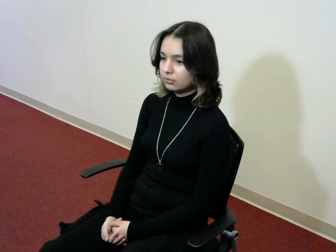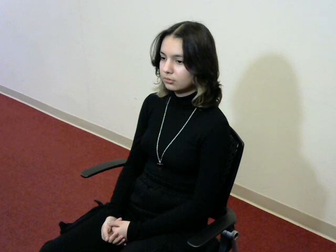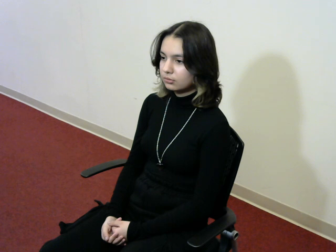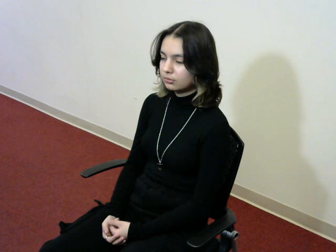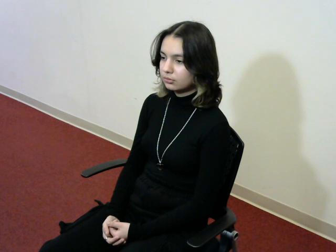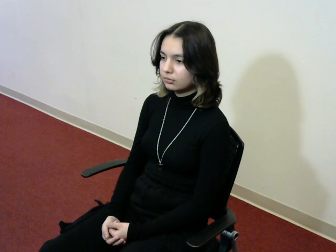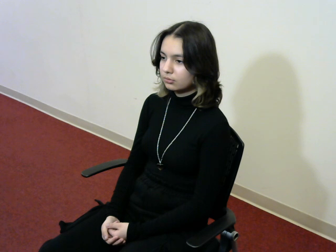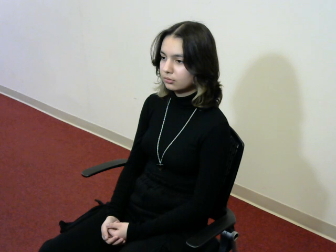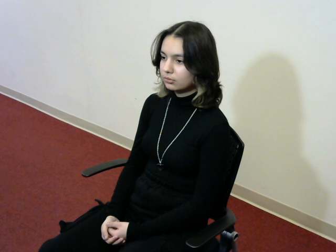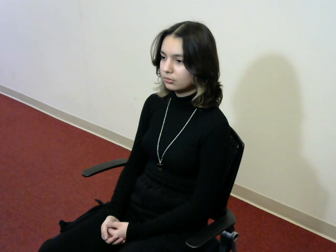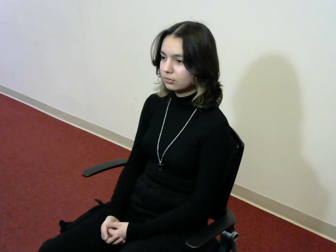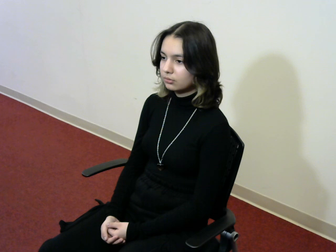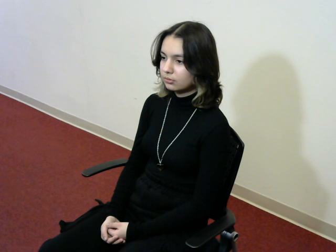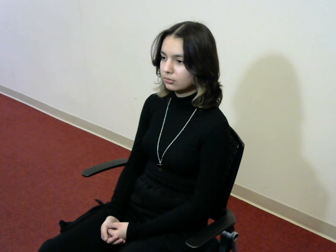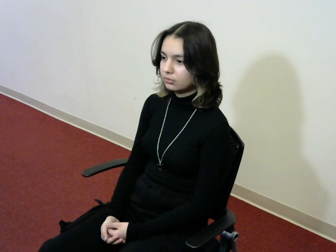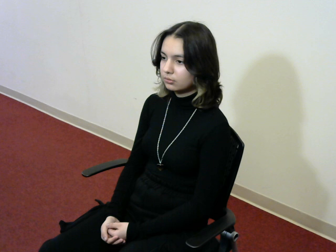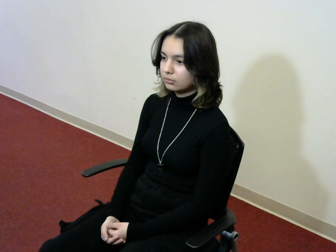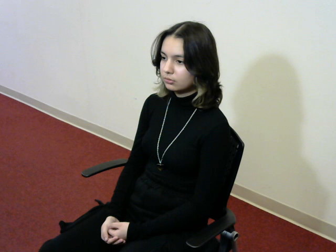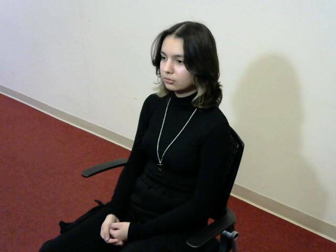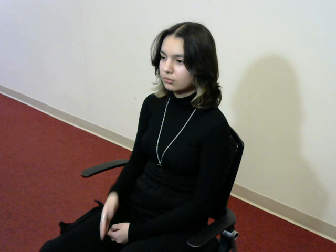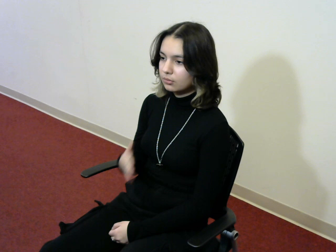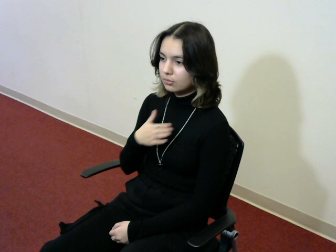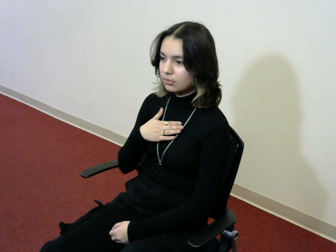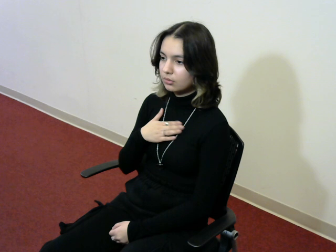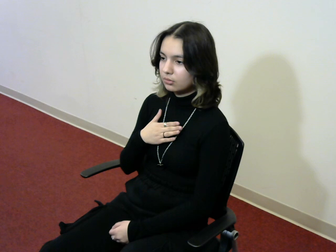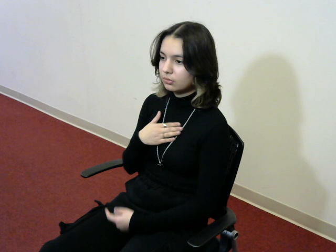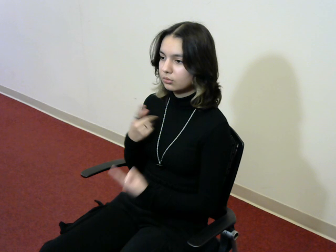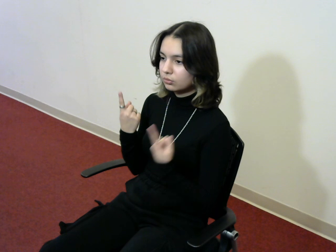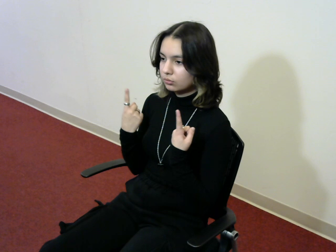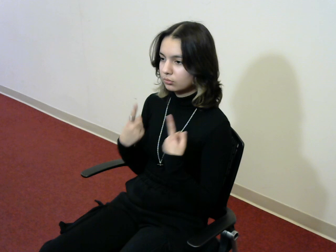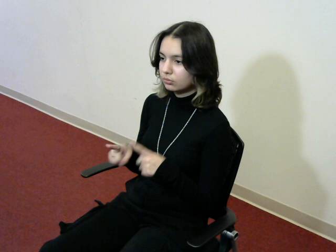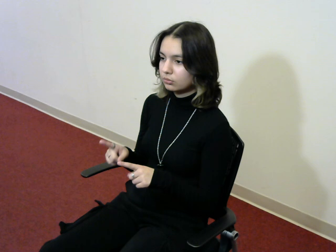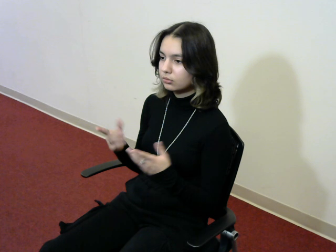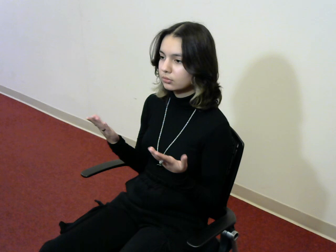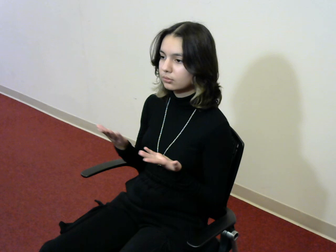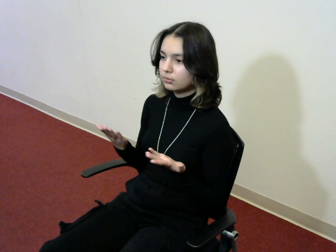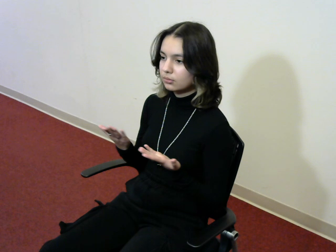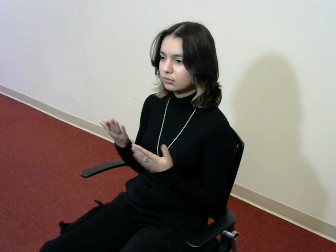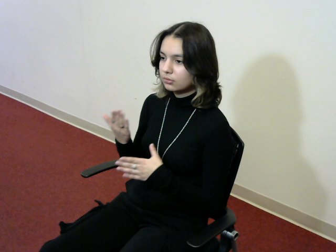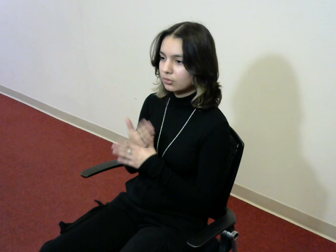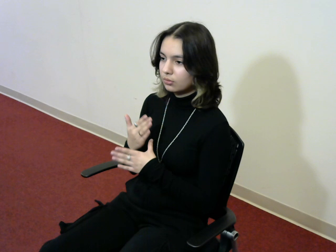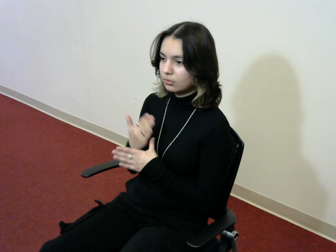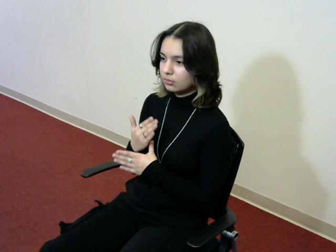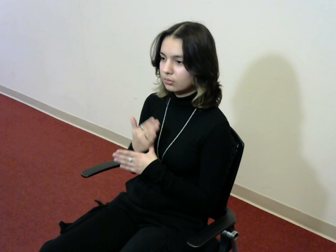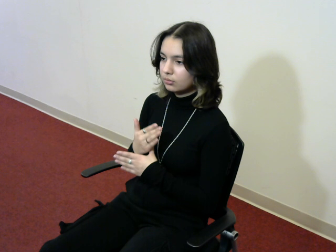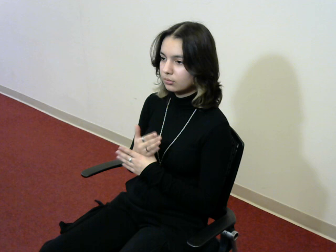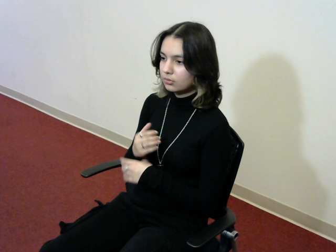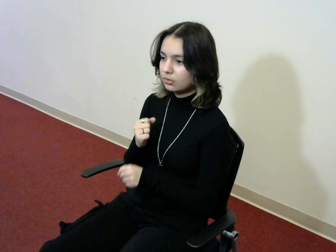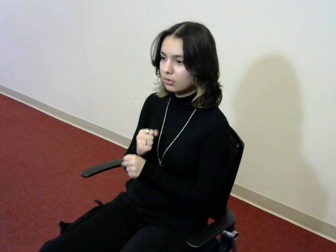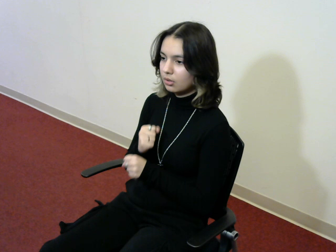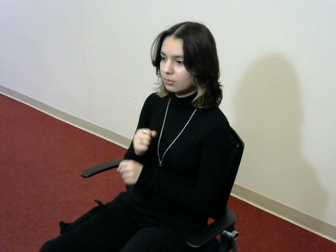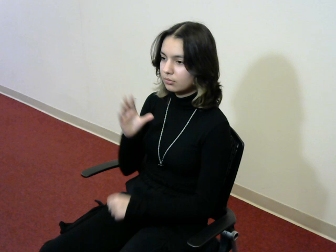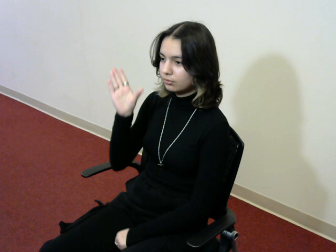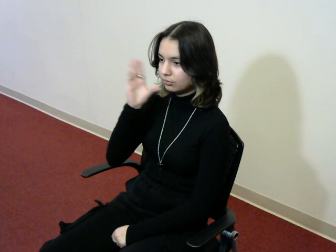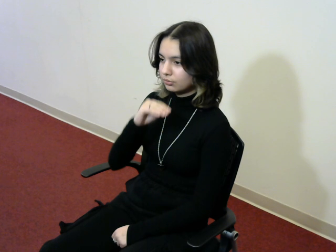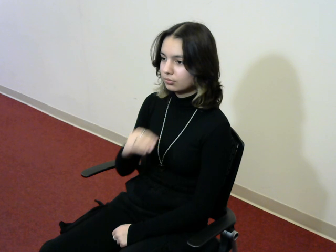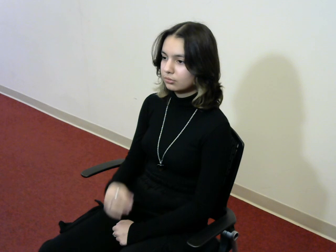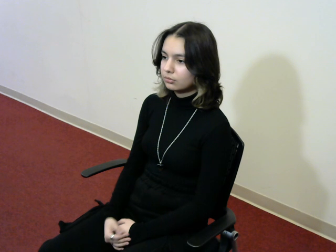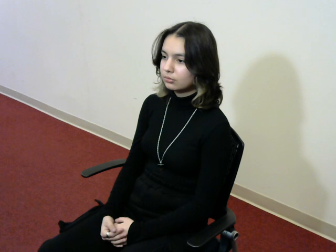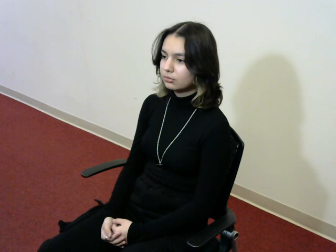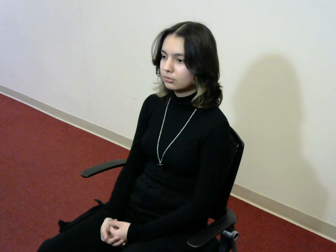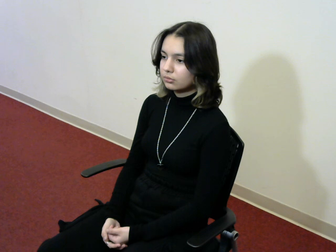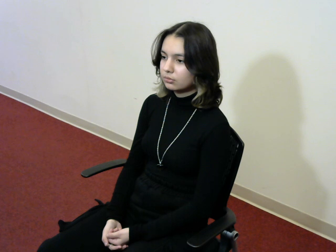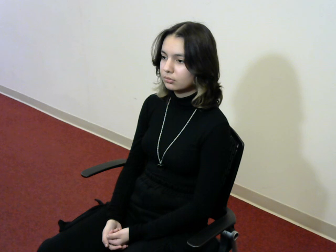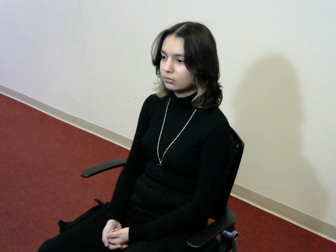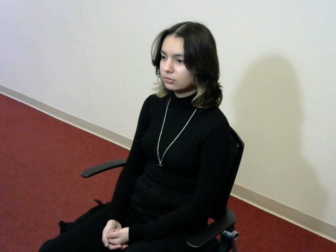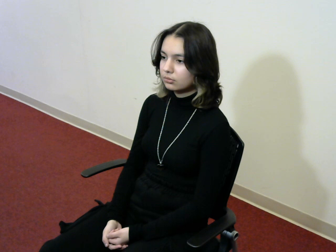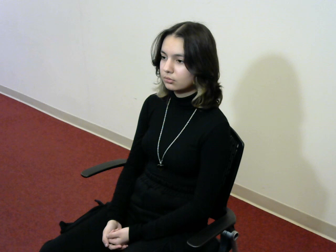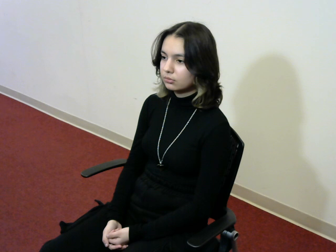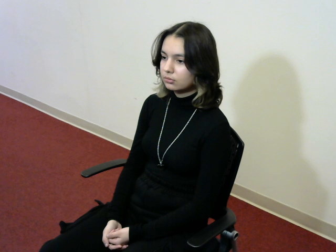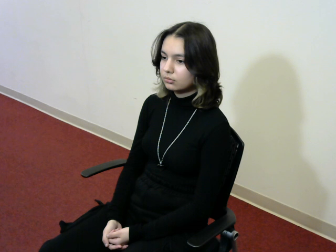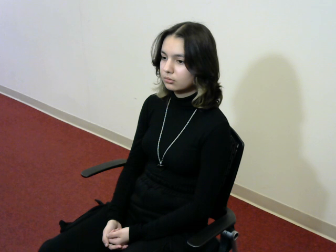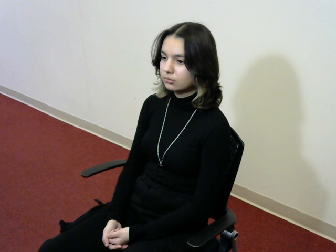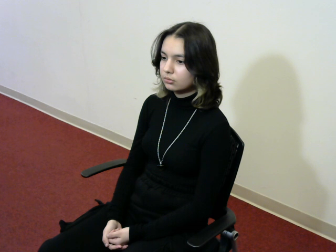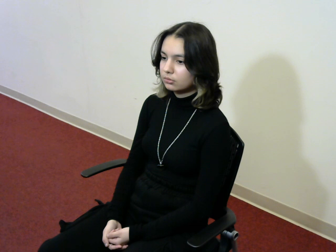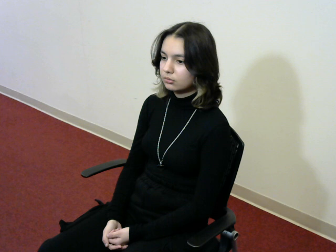Mənə başqa hansı köməkliyi edə bilərsiniz?